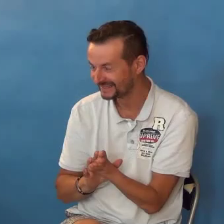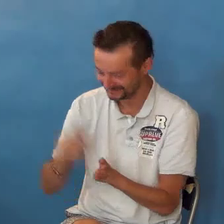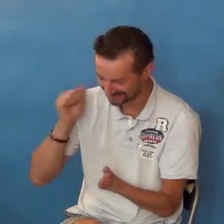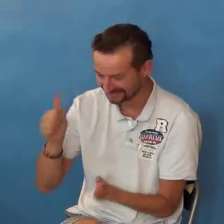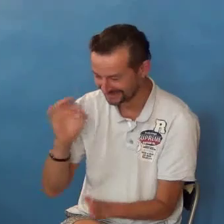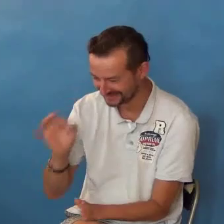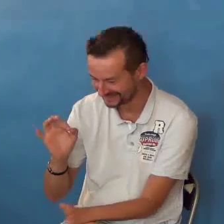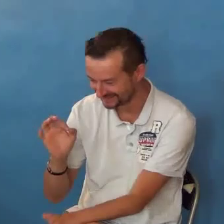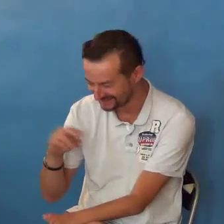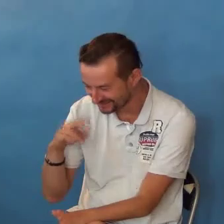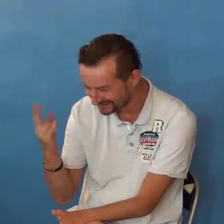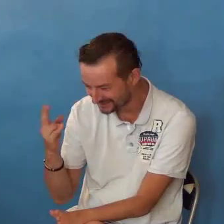Super, dobrze! Teraz drugi.